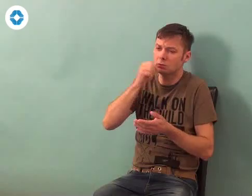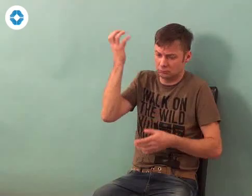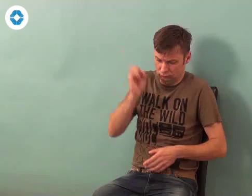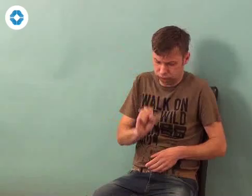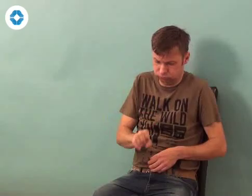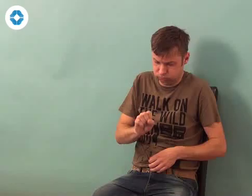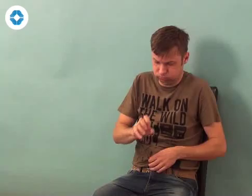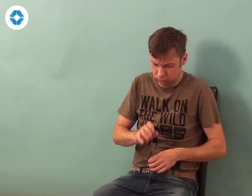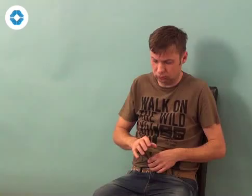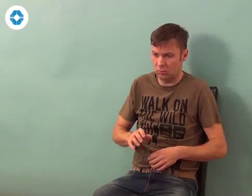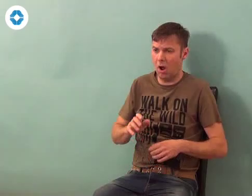Wrzuca je do kosza.